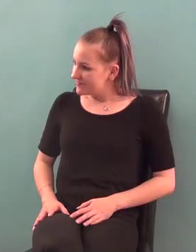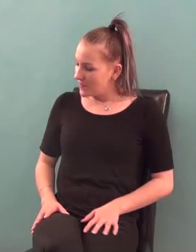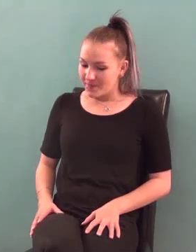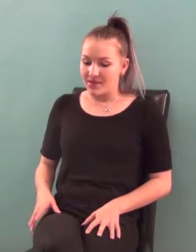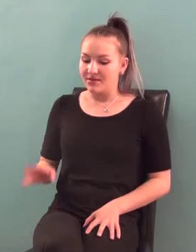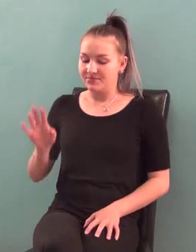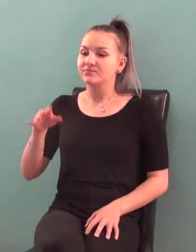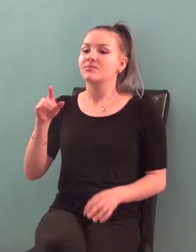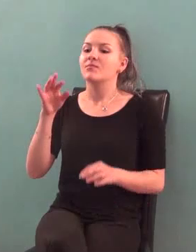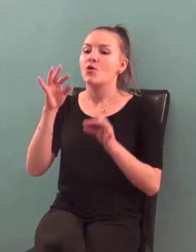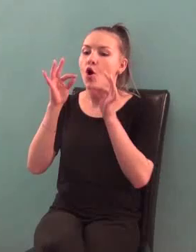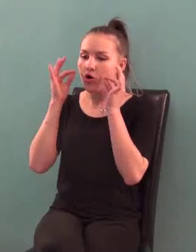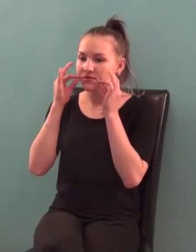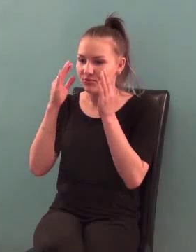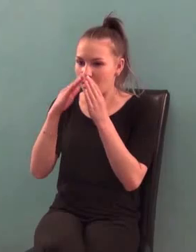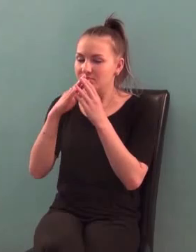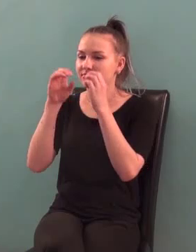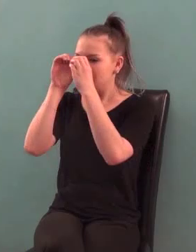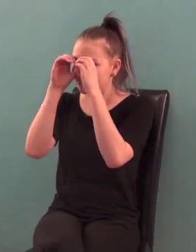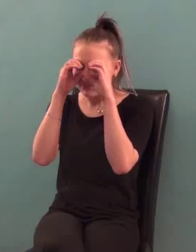Kot w domu patrzy przez lornetkę.